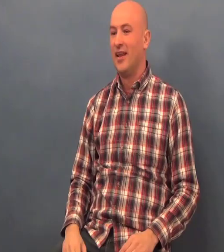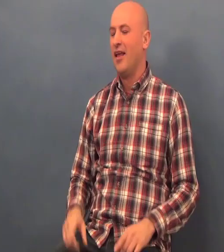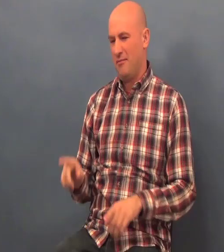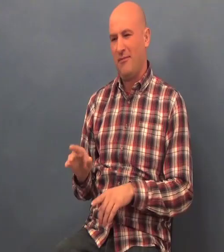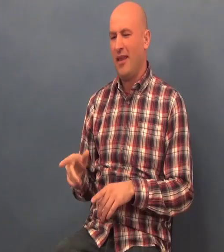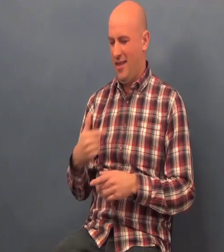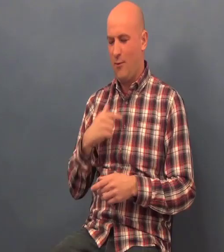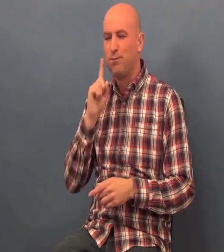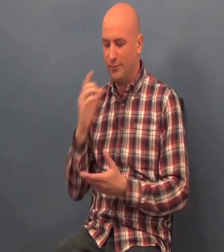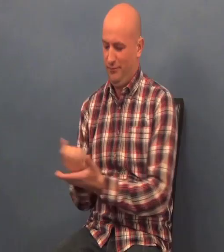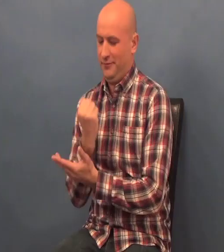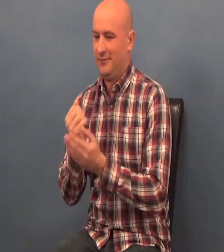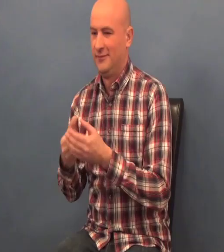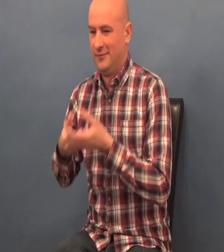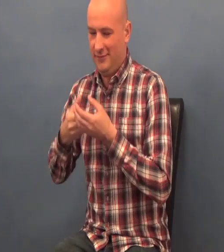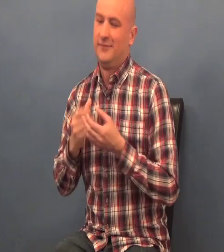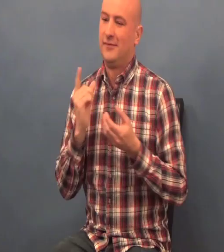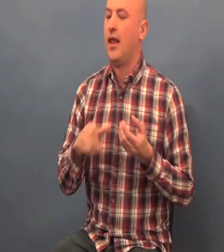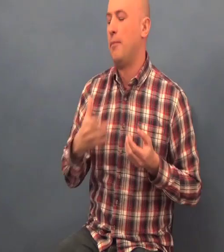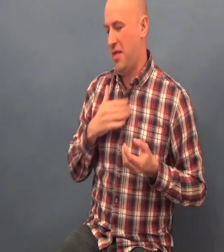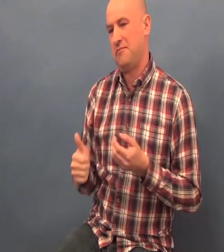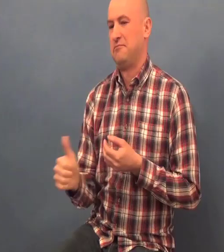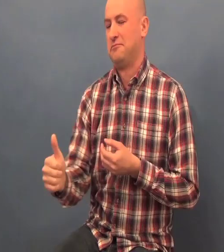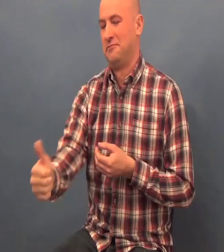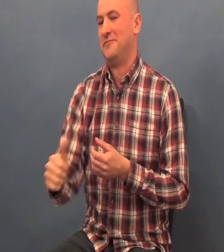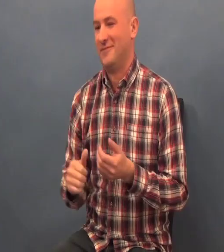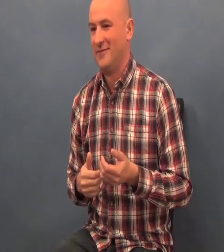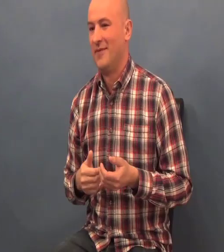Nie, ja jako chłopiec zabieram żabę i trzymam ją, idę razem z psem.